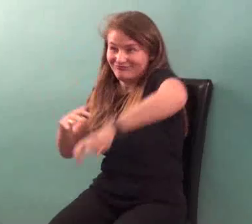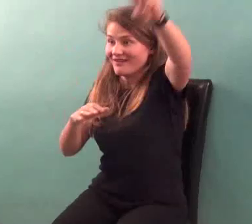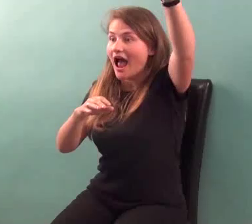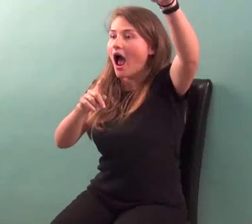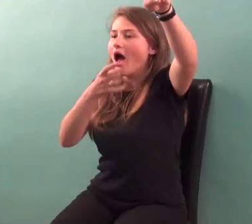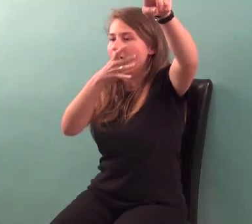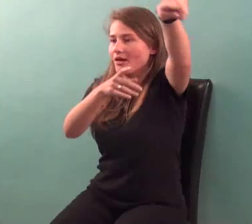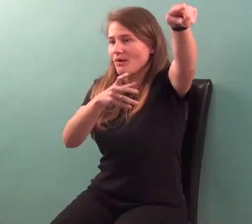Wybiegł poskarżyć się babci.